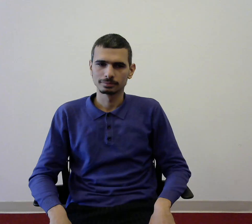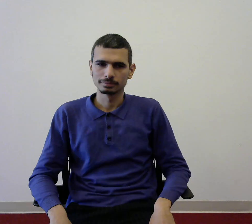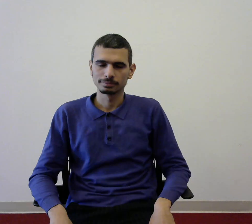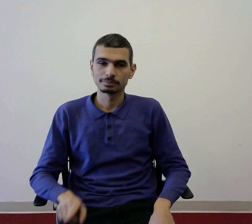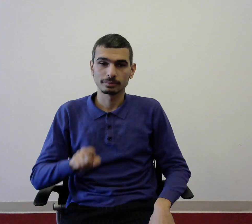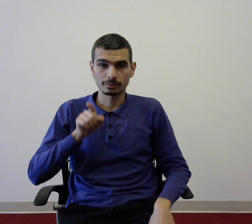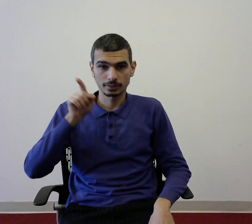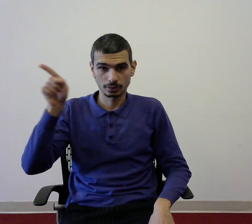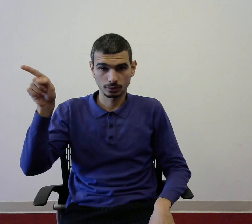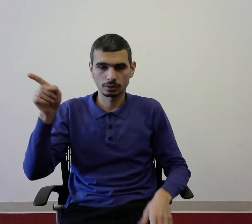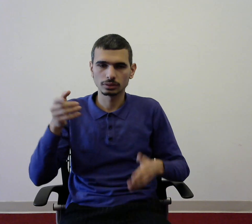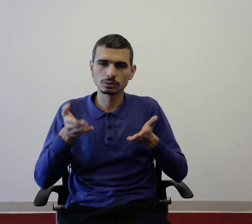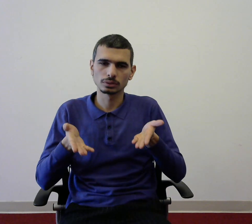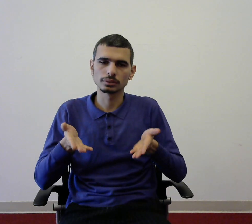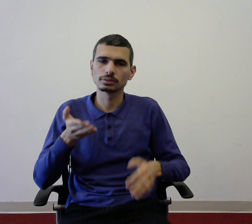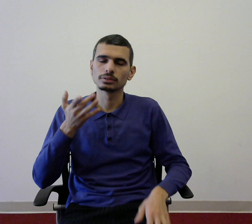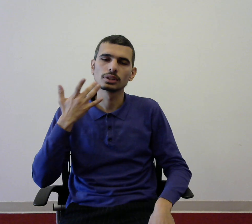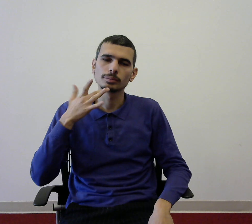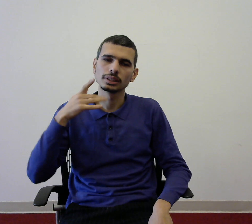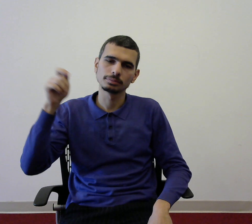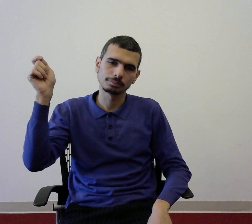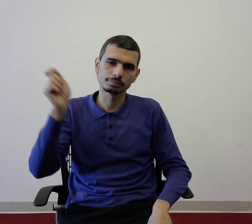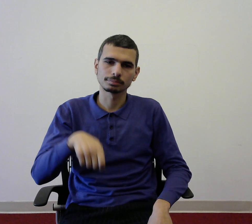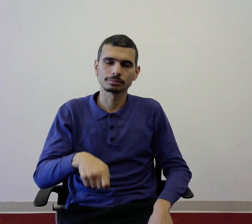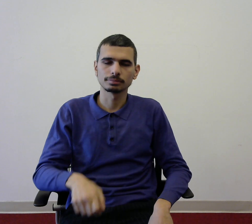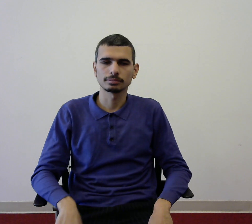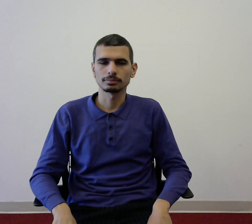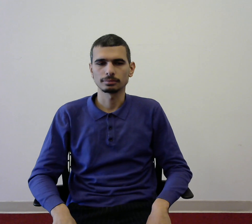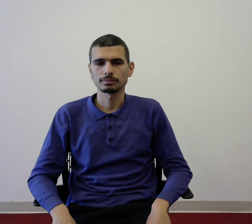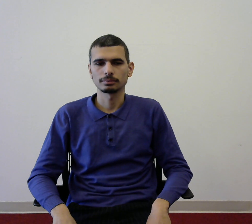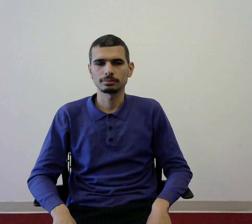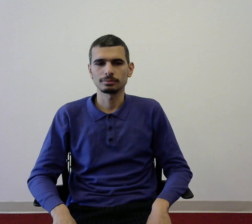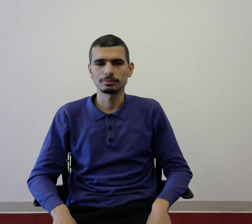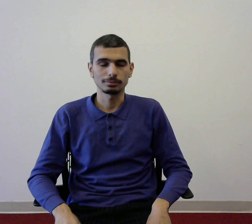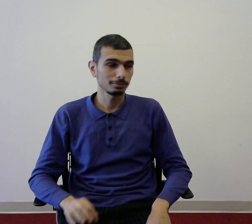O bura Amerikadan gəlib